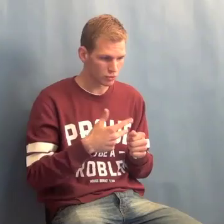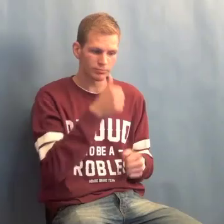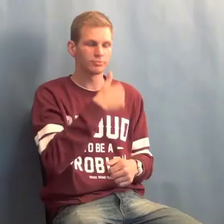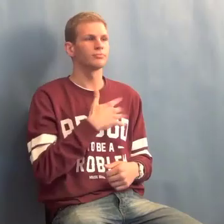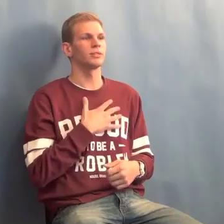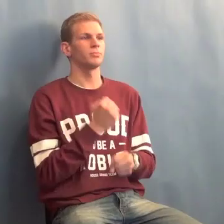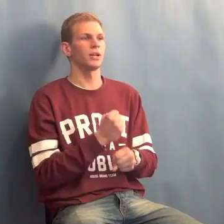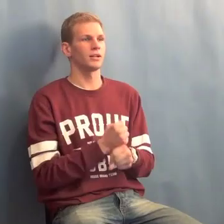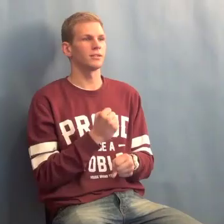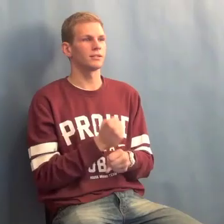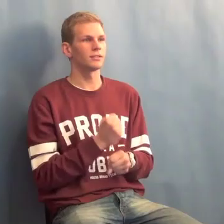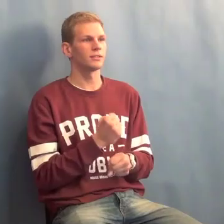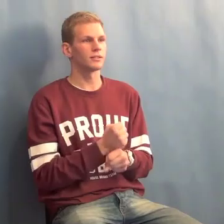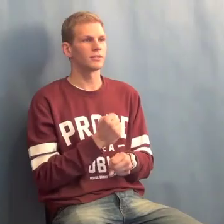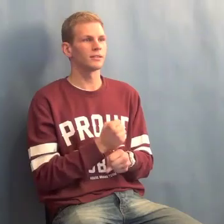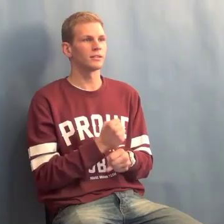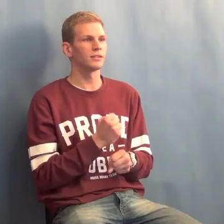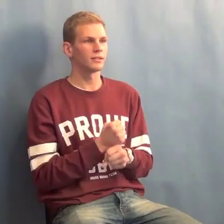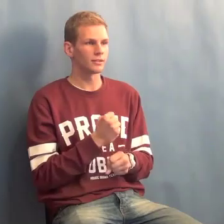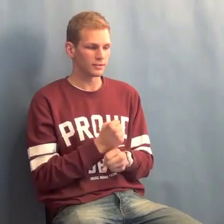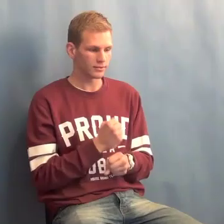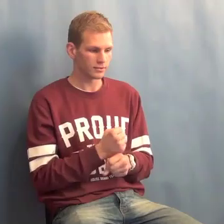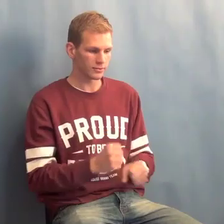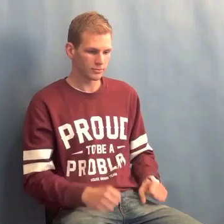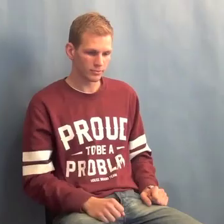Nie mogę, pracuję.